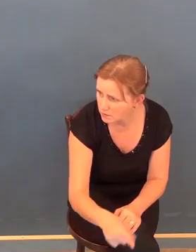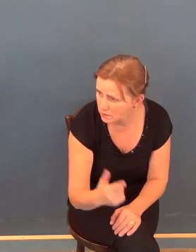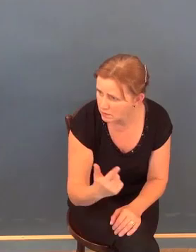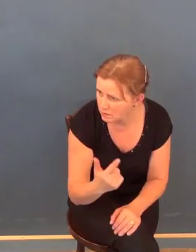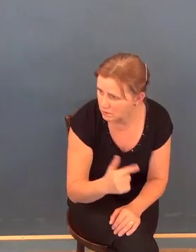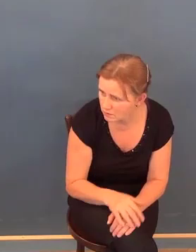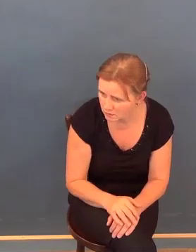Drugi.